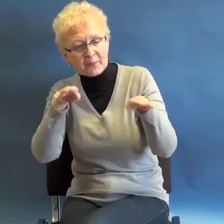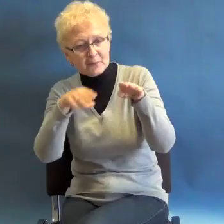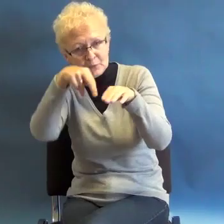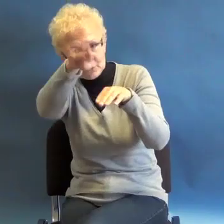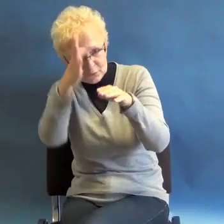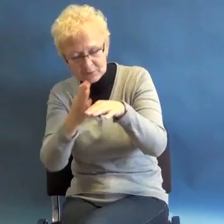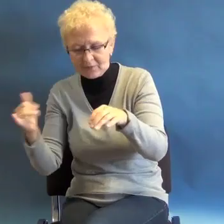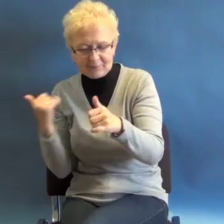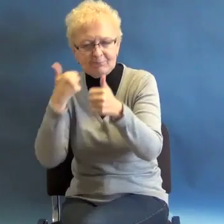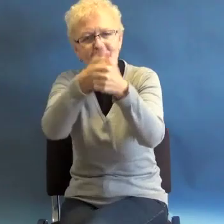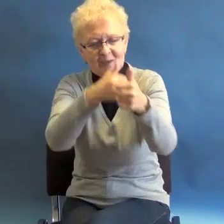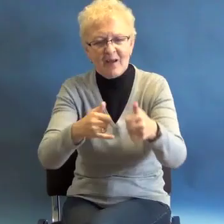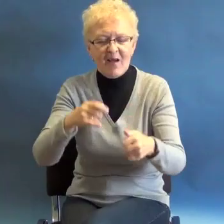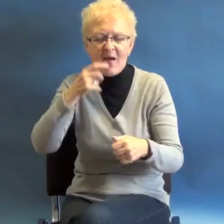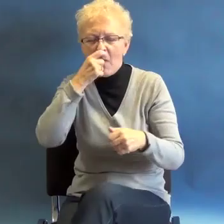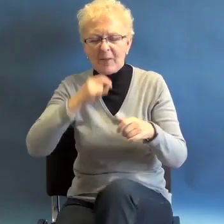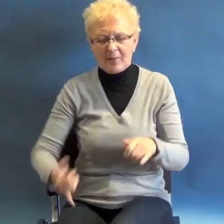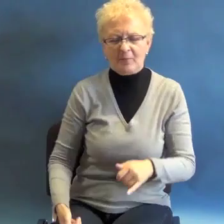Dziecko go dogania, ale Chaplin odpycha je nogą.